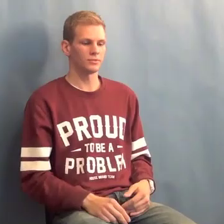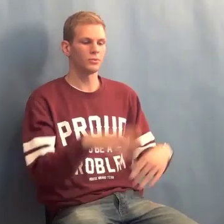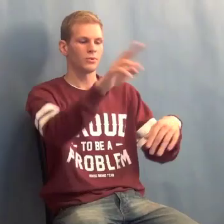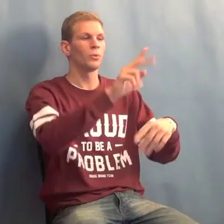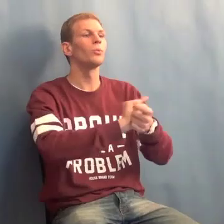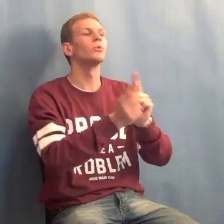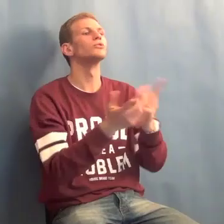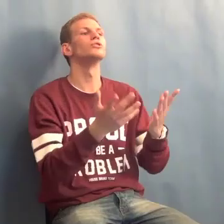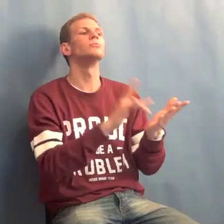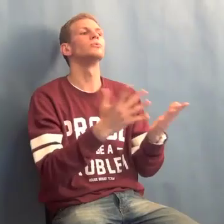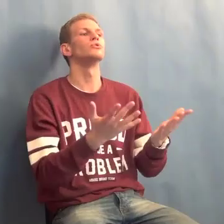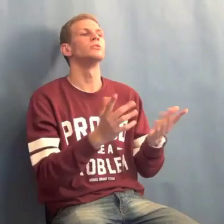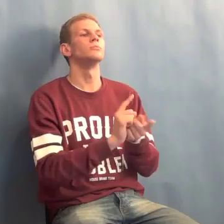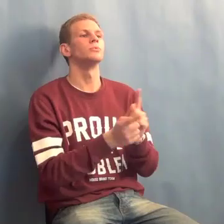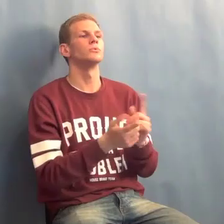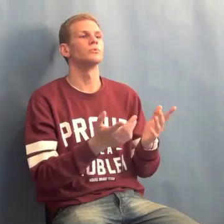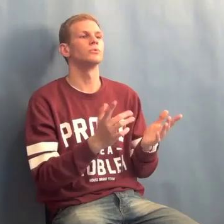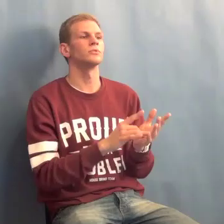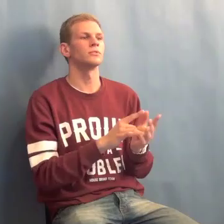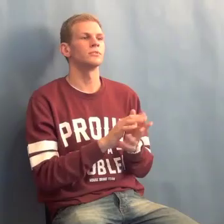W którym miejscu się spotykamy?